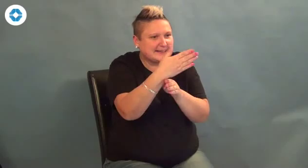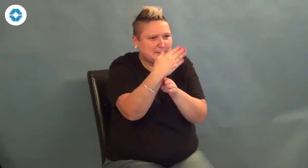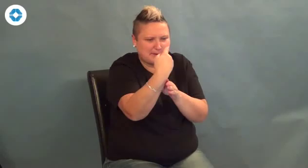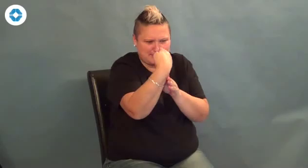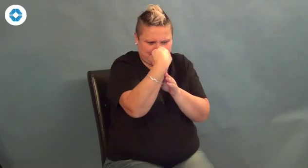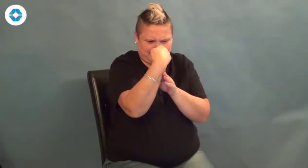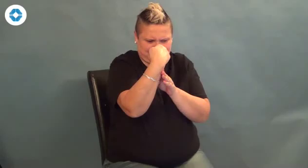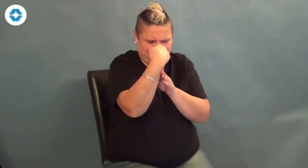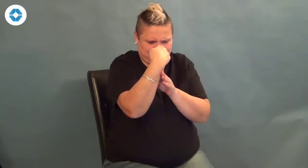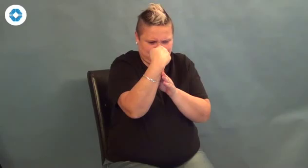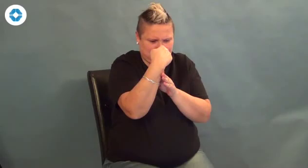Kot i ryba spojrzeli na siebie z bliska.